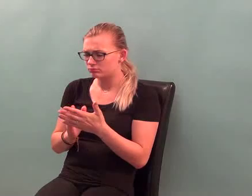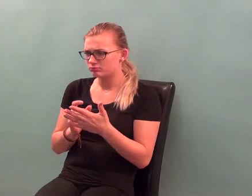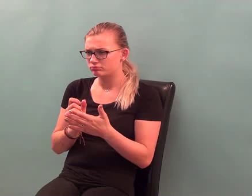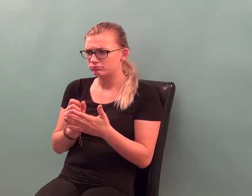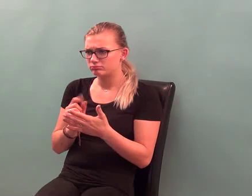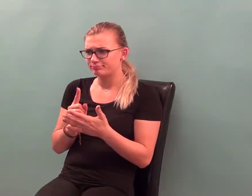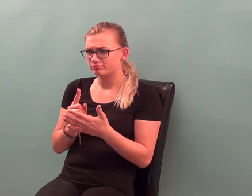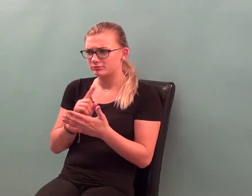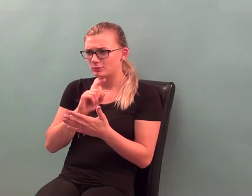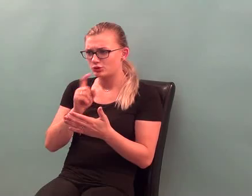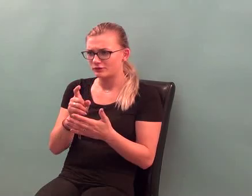Myśli; "To dziwne, niemożliwe".